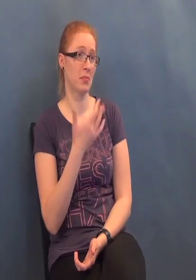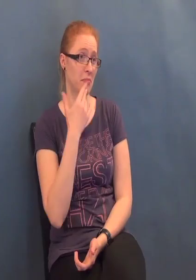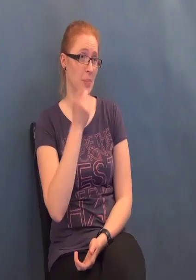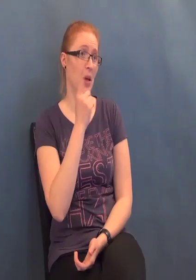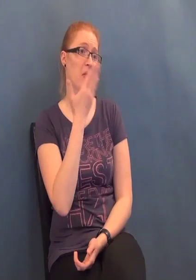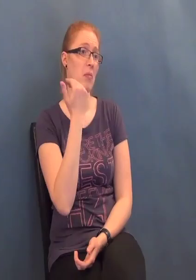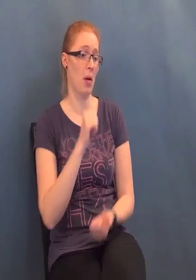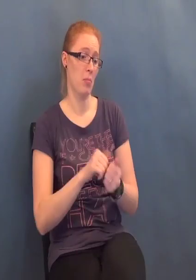Tak mówiłeś wcześniej.